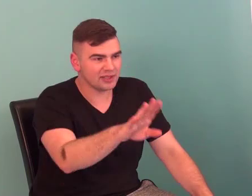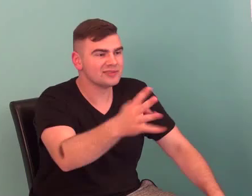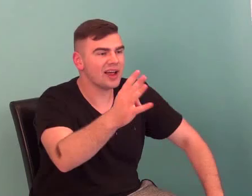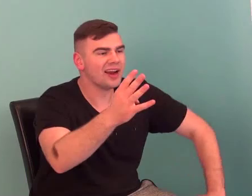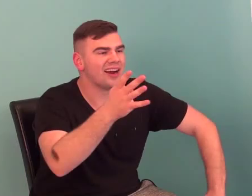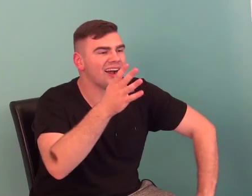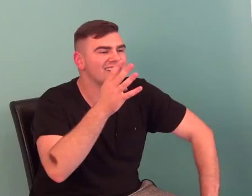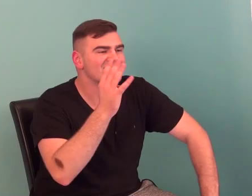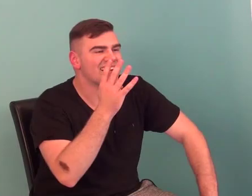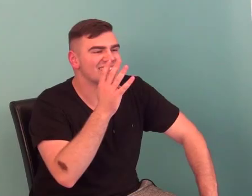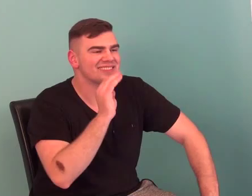Czwarty.